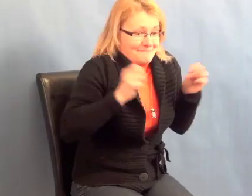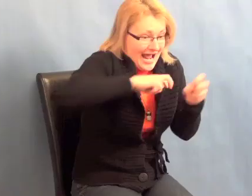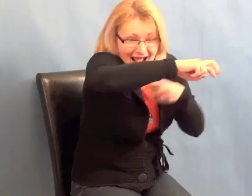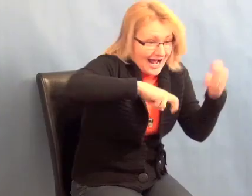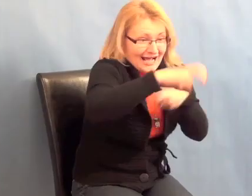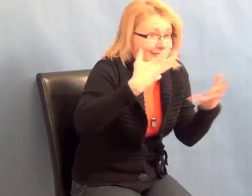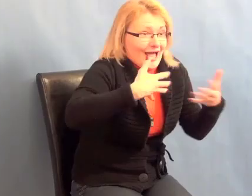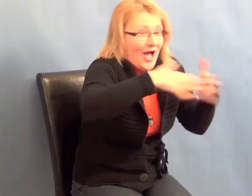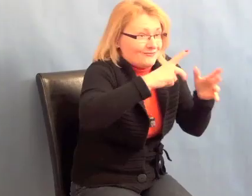Zaczął biegać w kółko, zastanawiając się, gdzie wyjście.